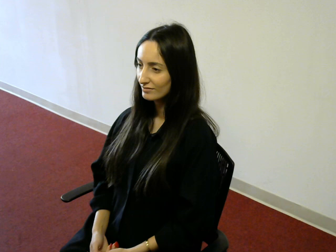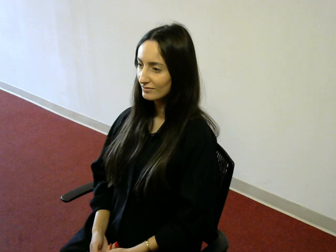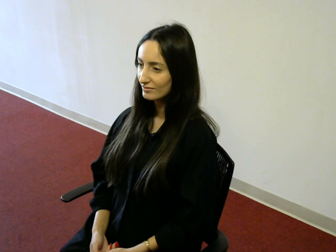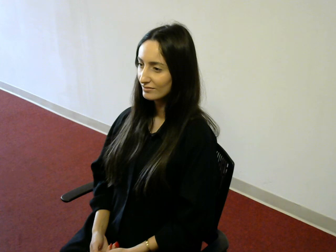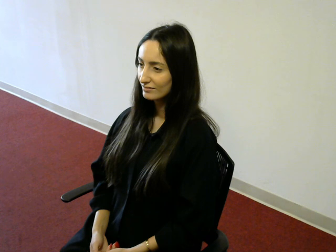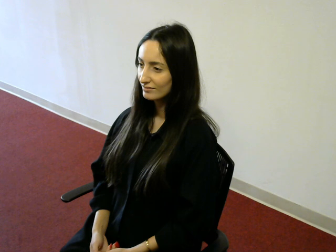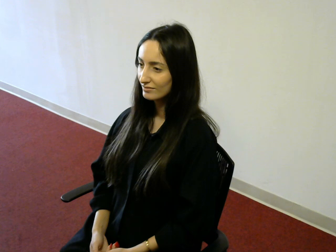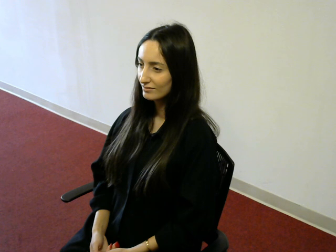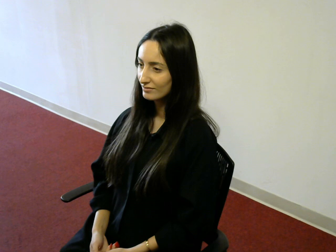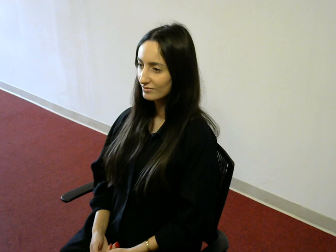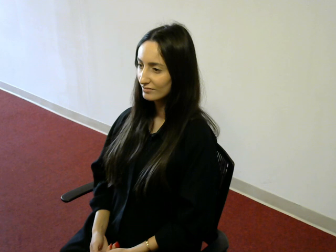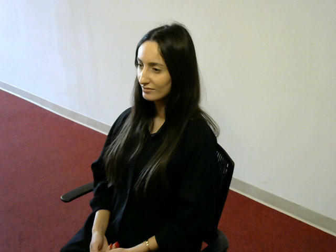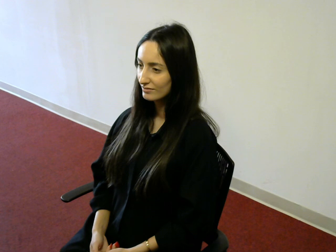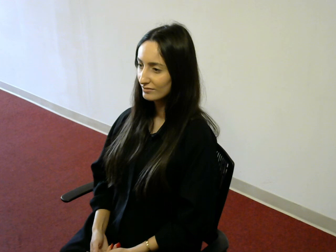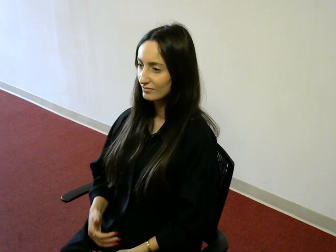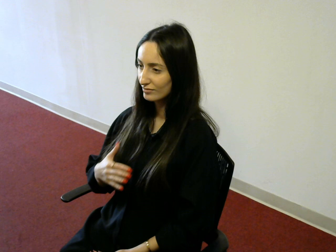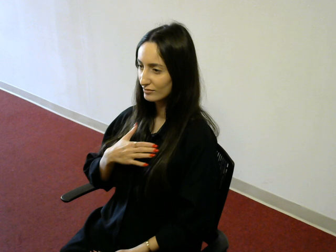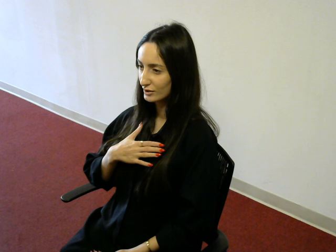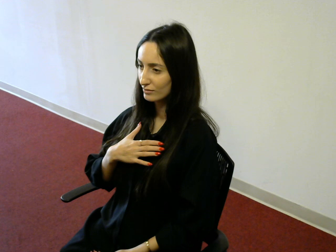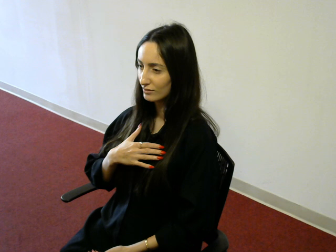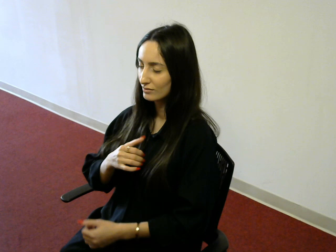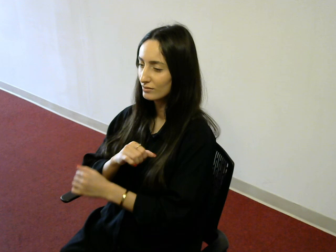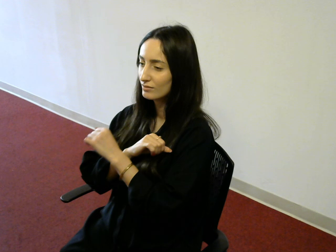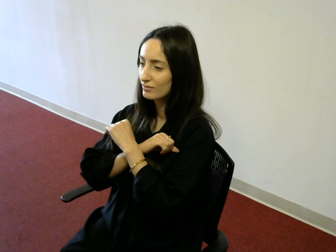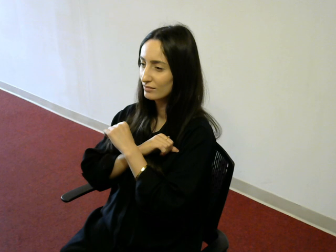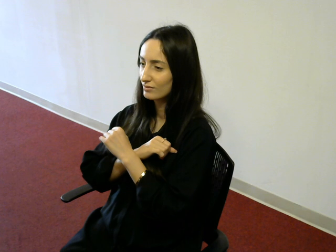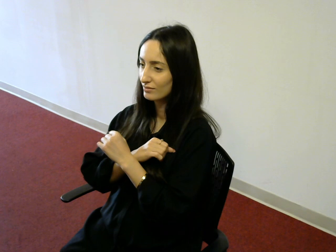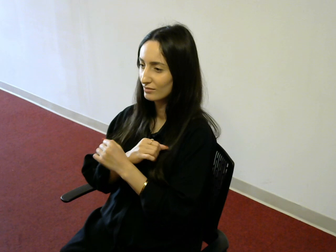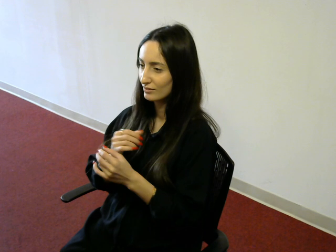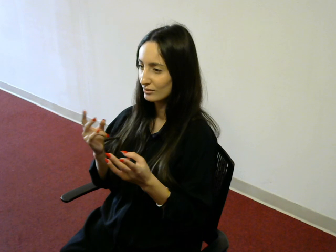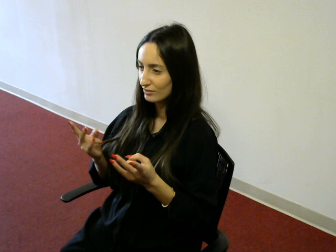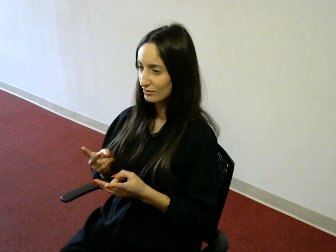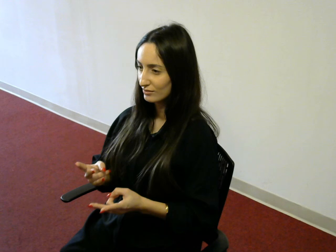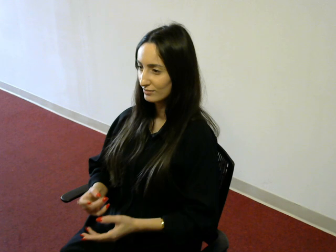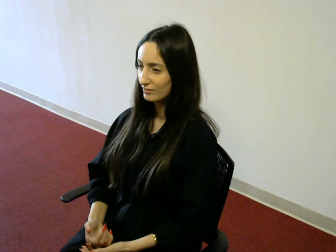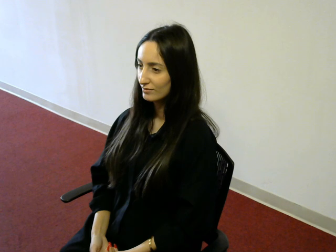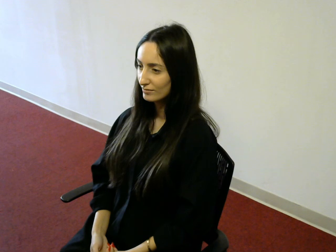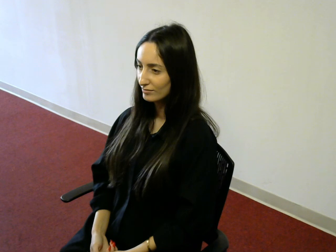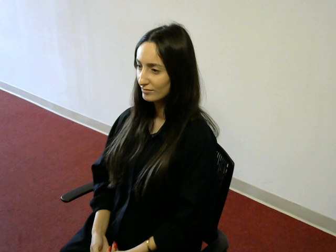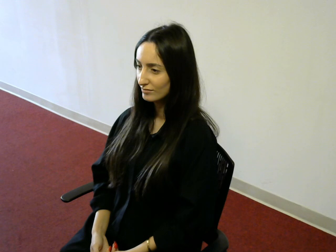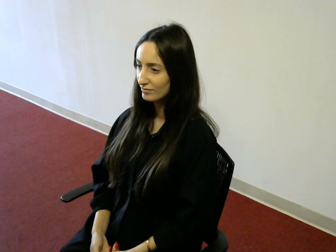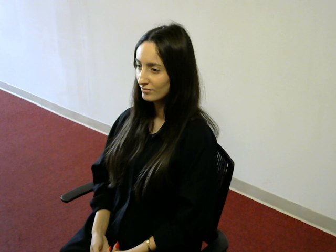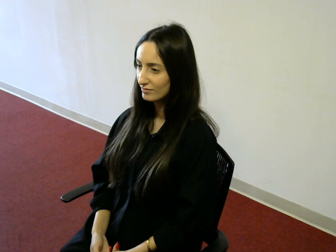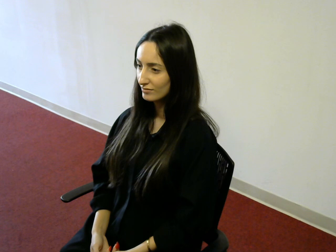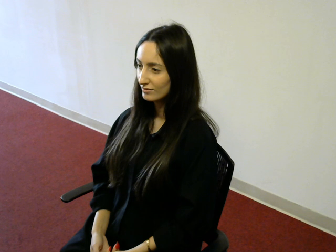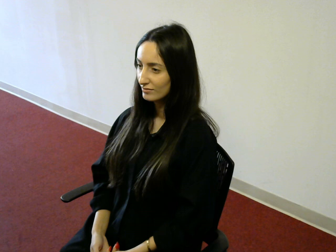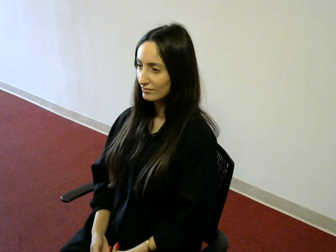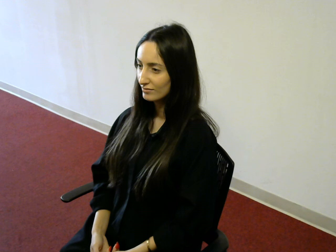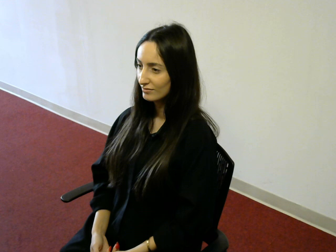Mənə istirahət etmək lazımdır